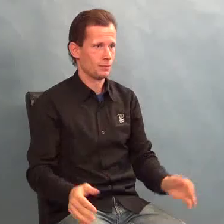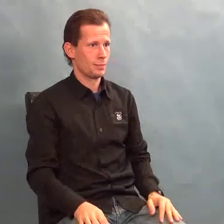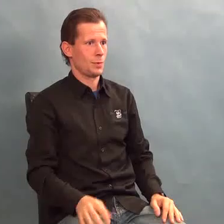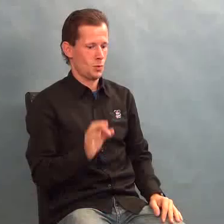Ok.